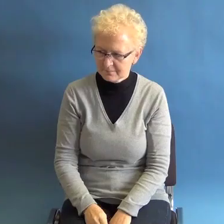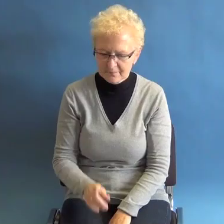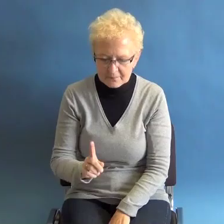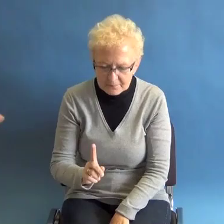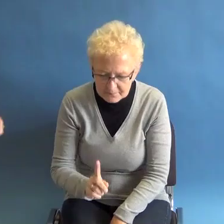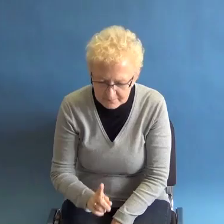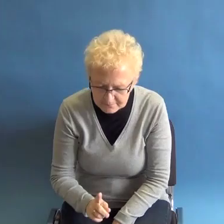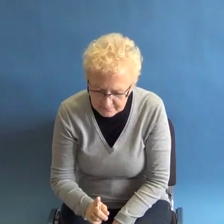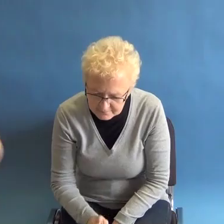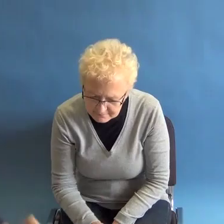Moment...